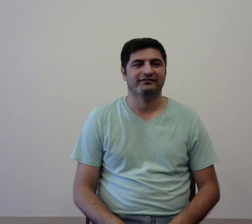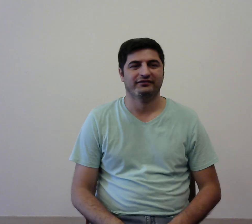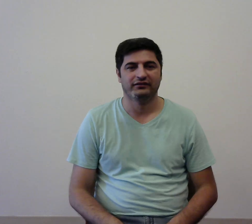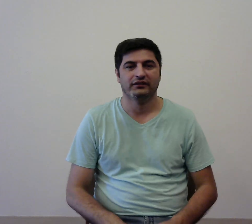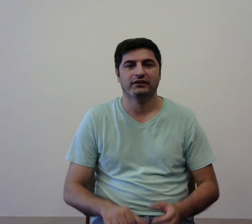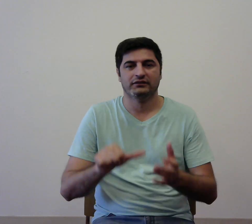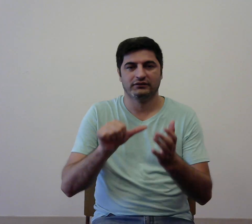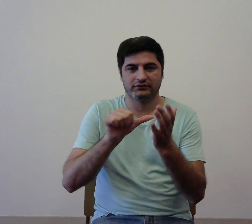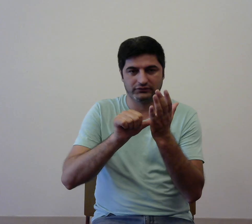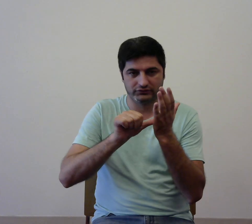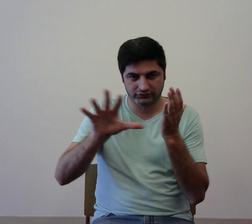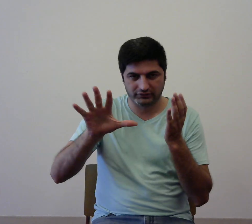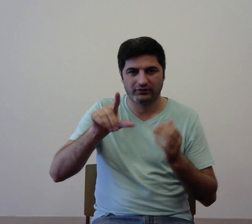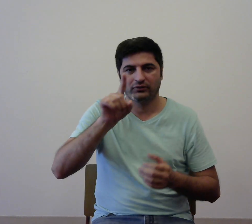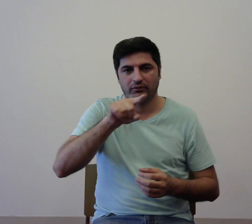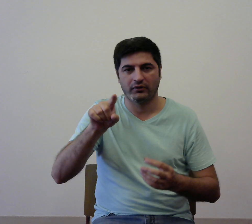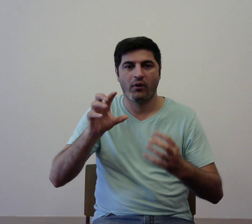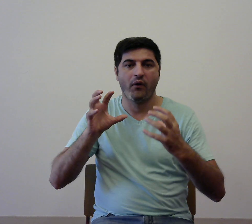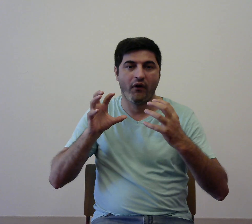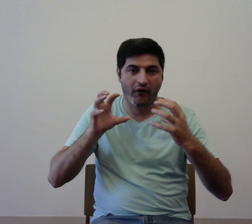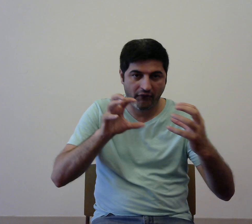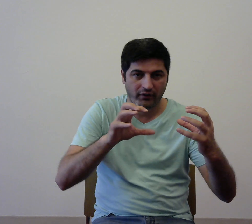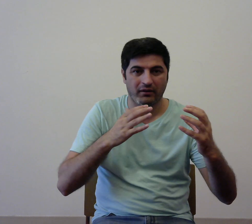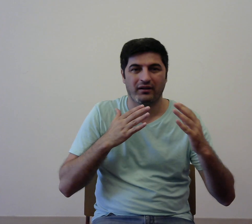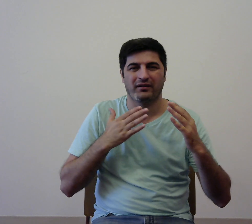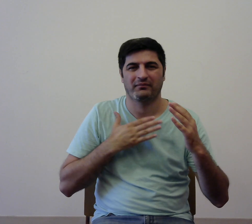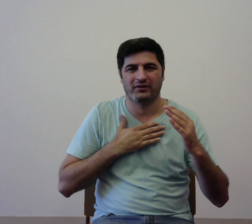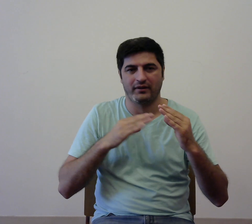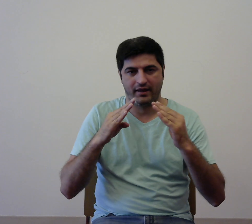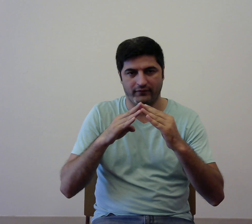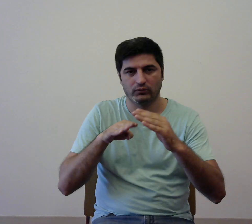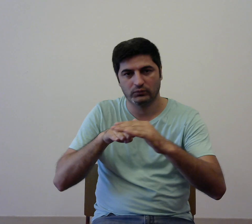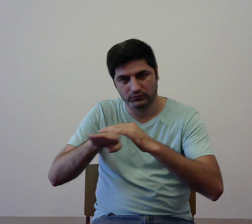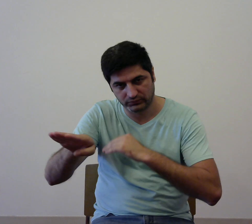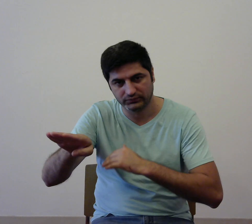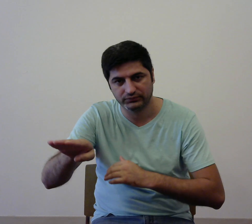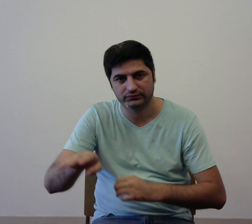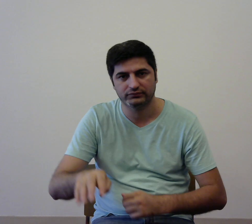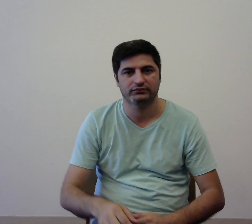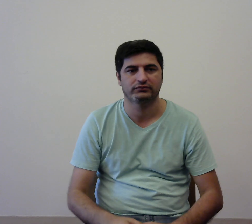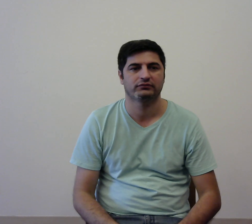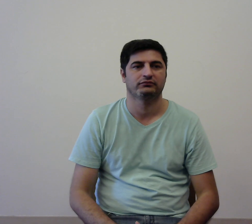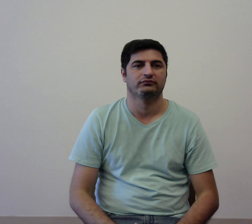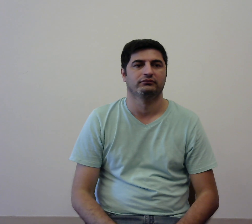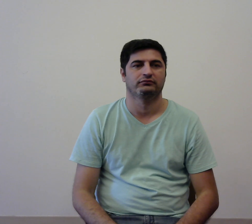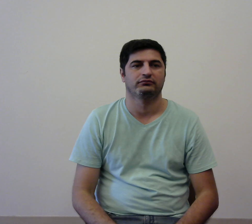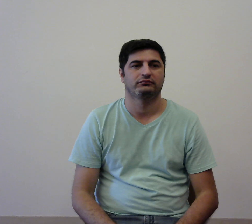65 saylı avtobus mənim evimə gedir